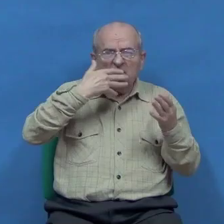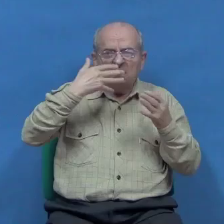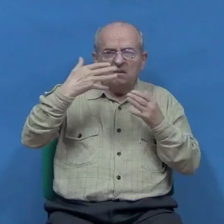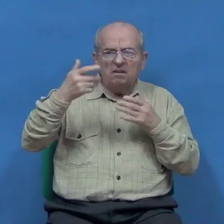Gasili pożar.